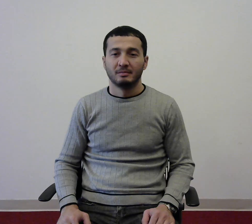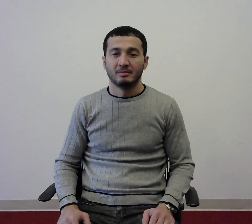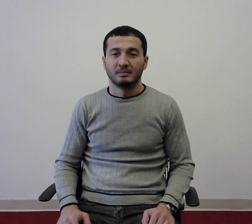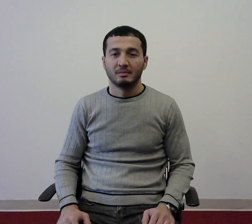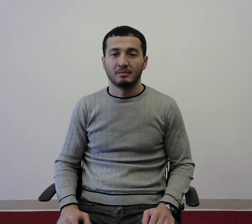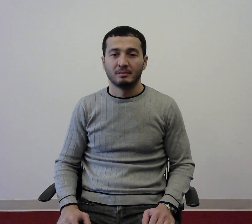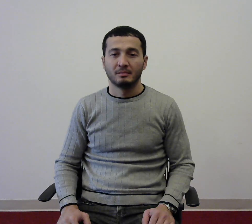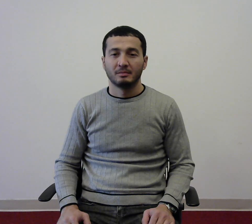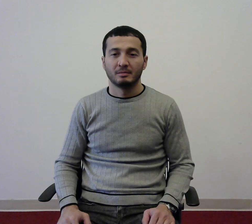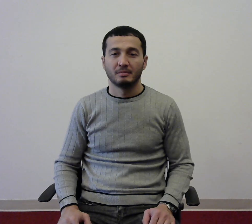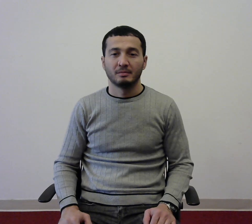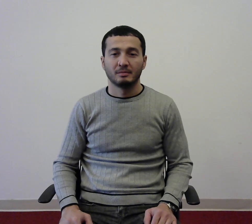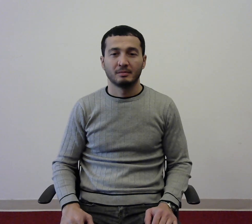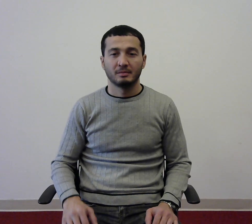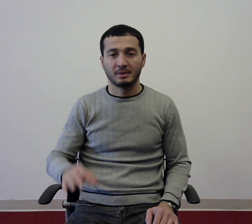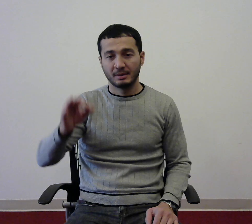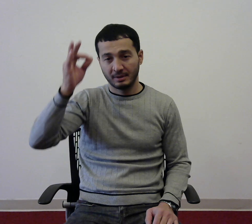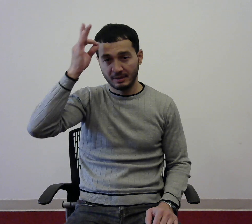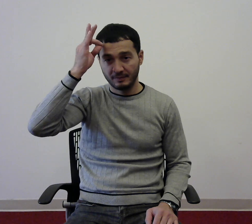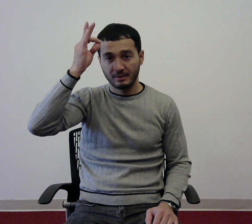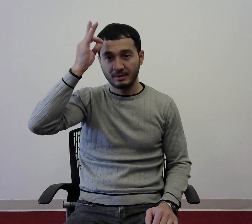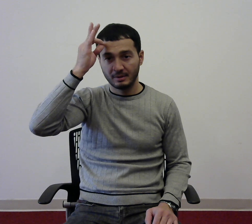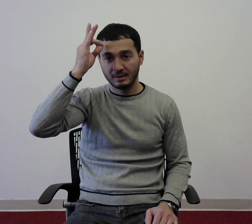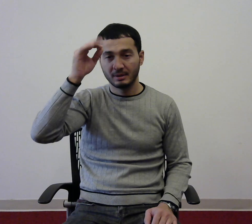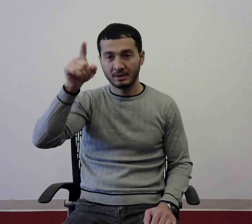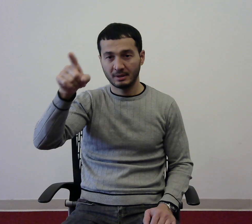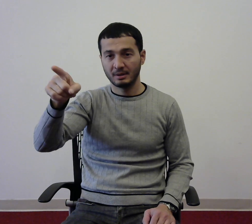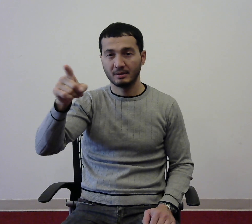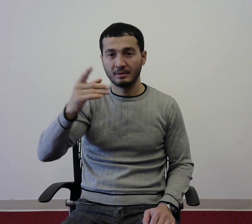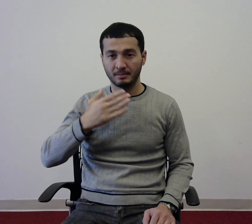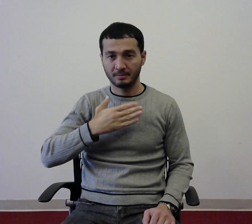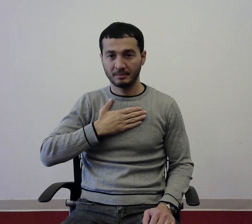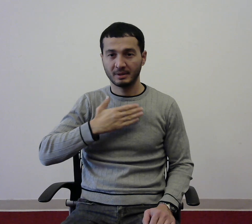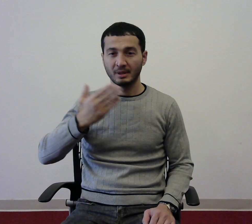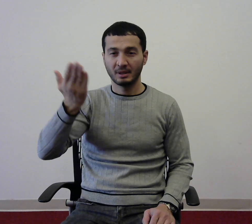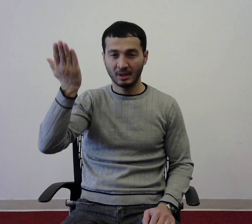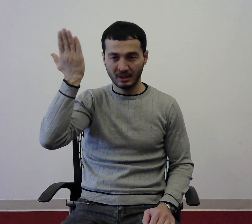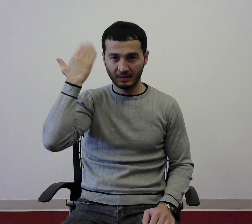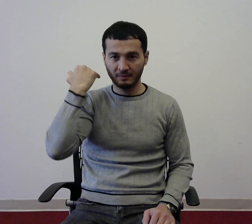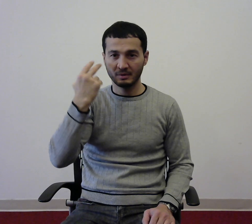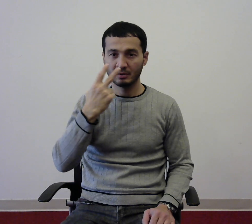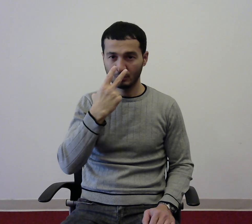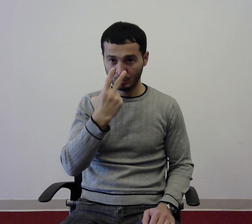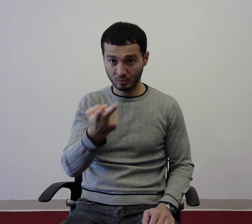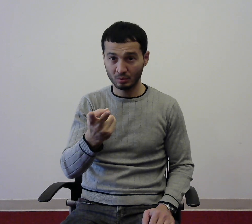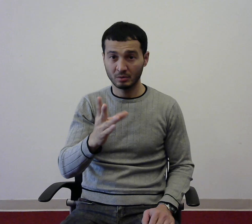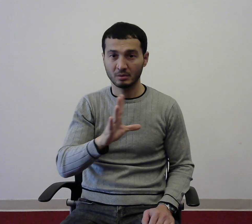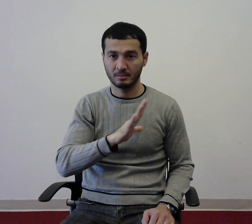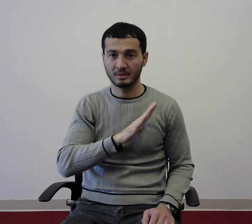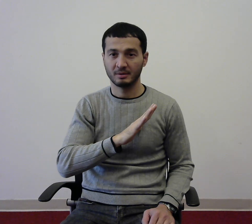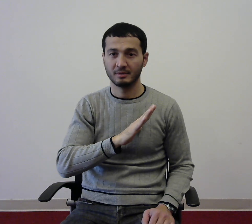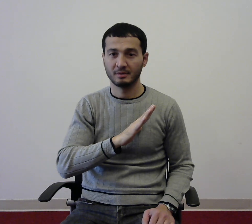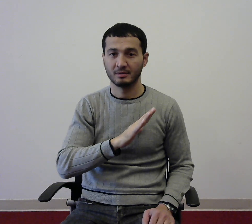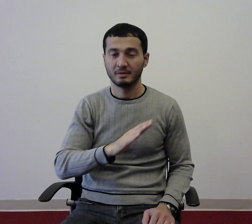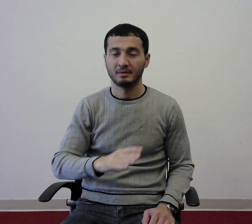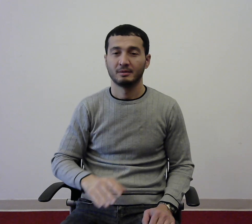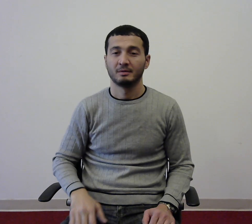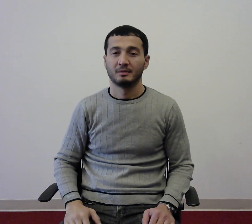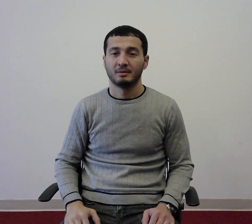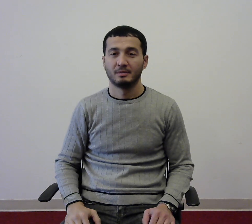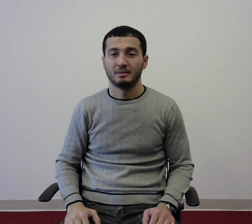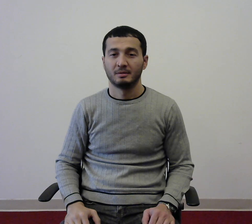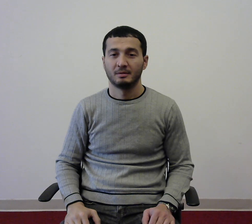Xatırladım, səni mən əvvəl də görmüşəm